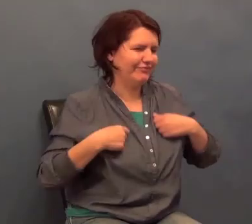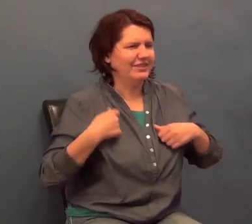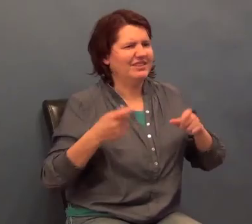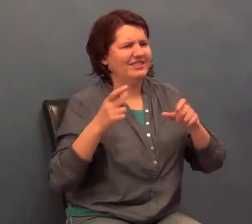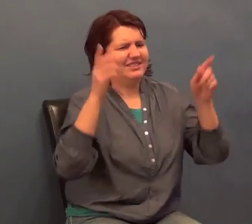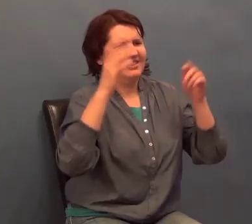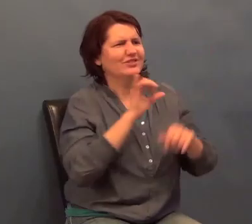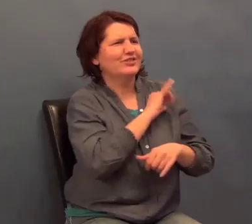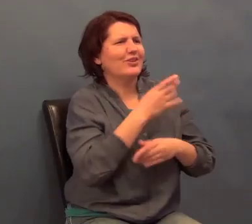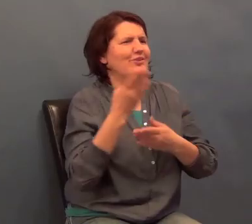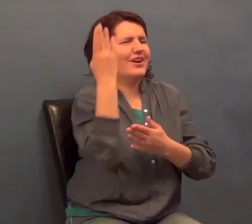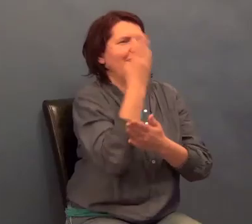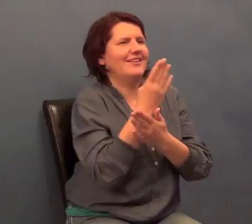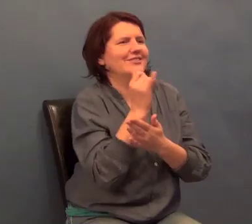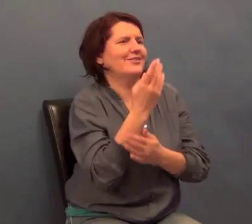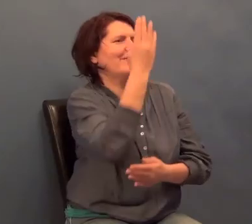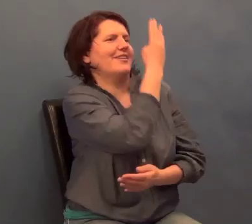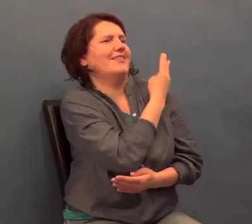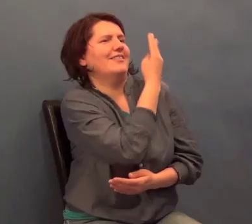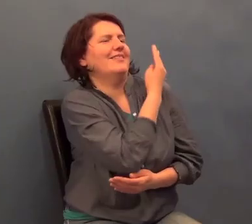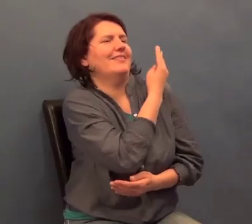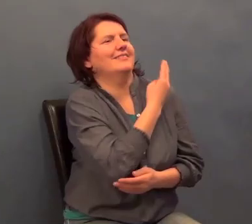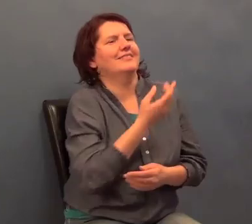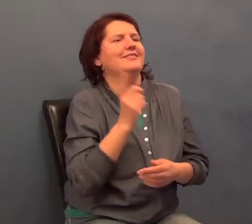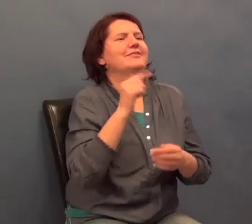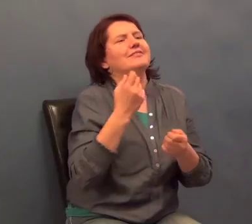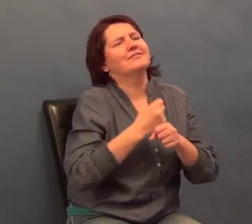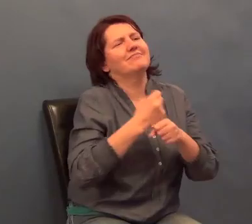Idzie do pracy. Na plecach niesie taflę szkła.